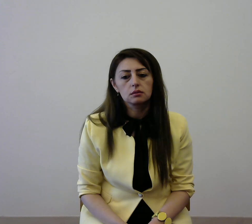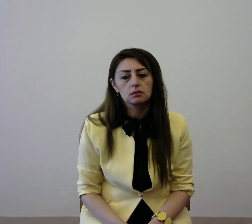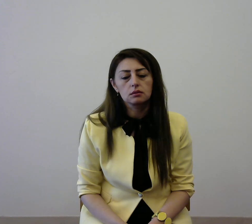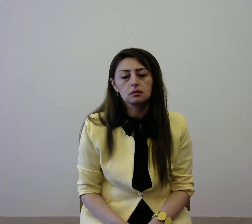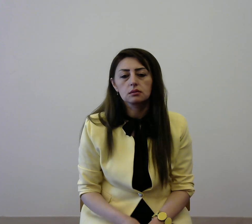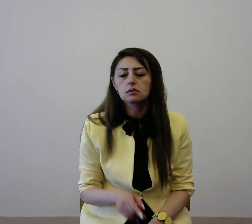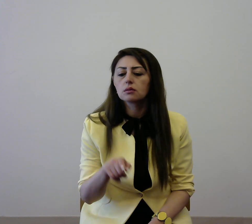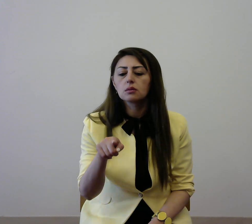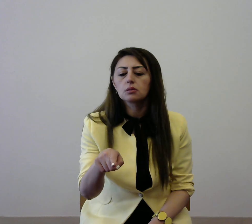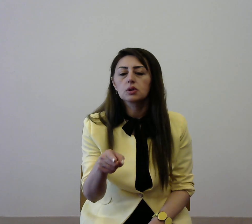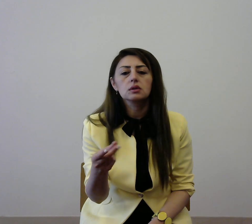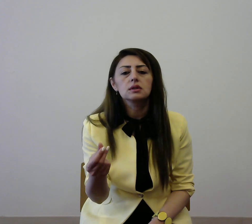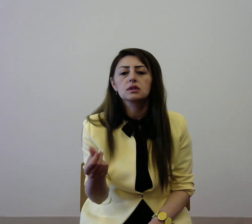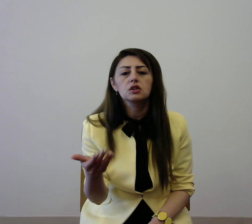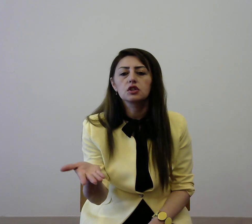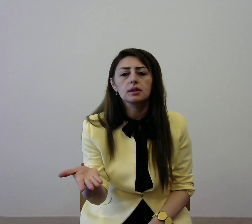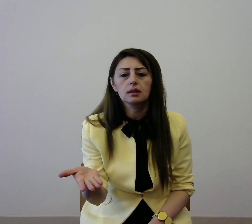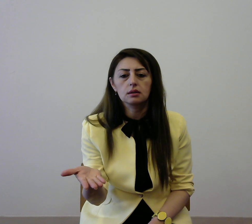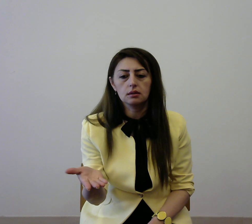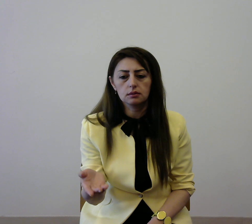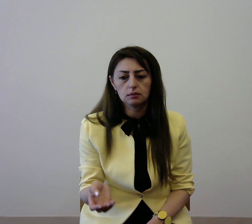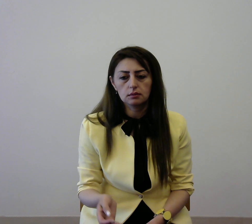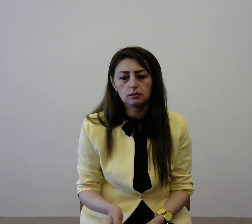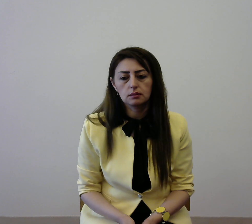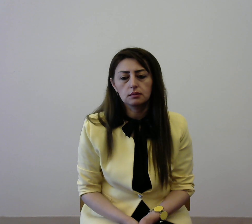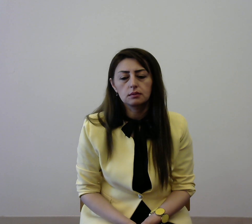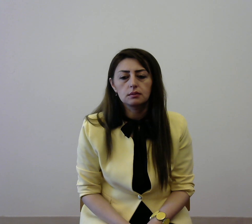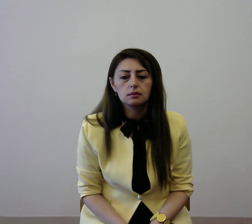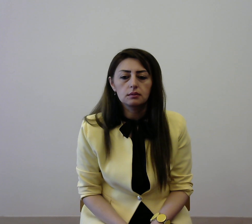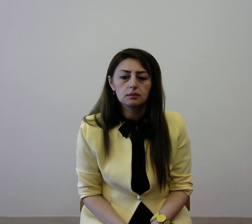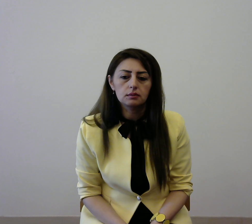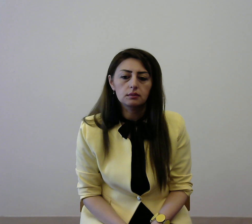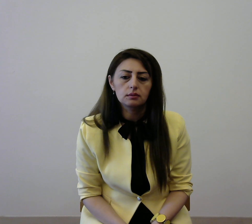Bu neçəyədir?